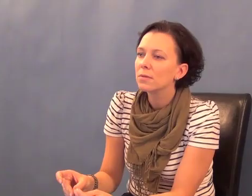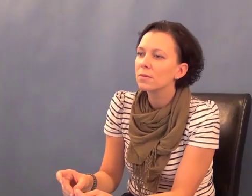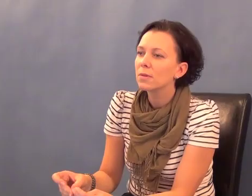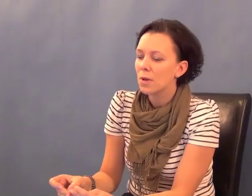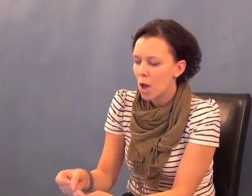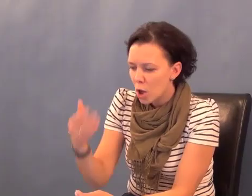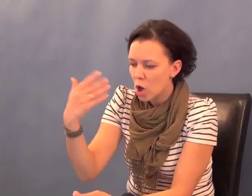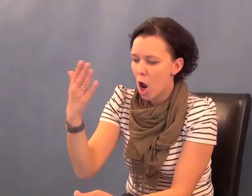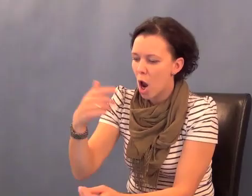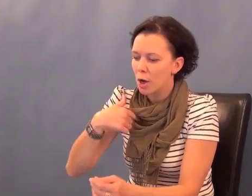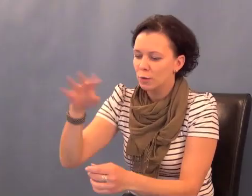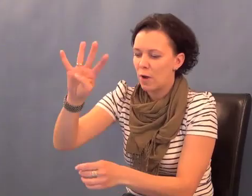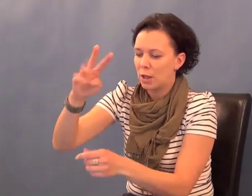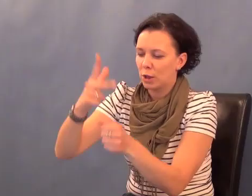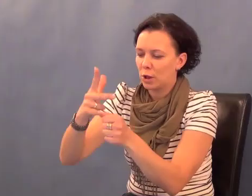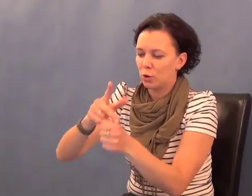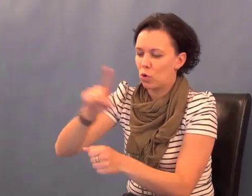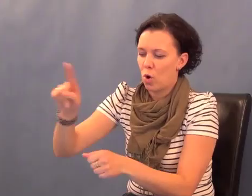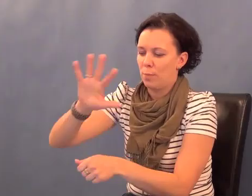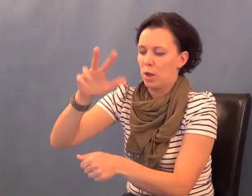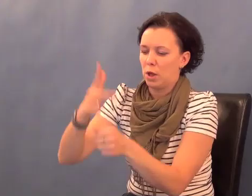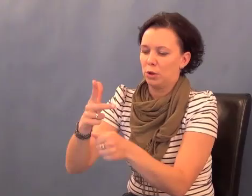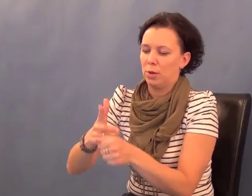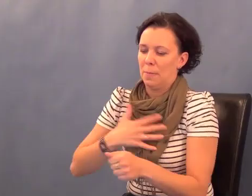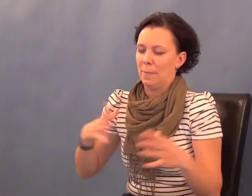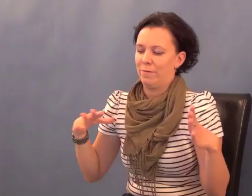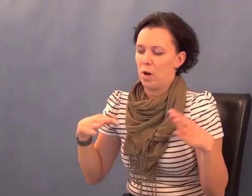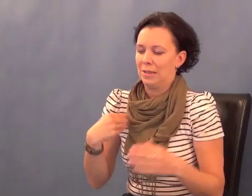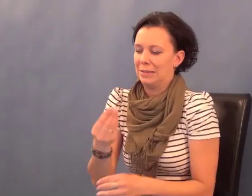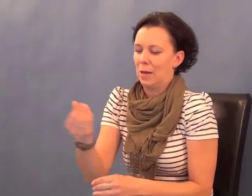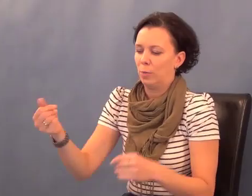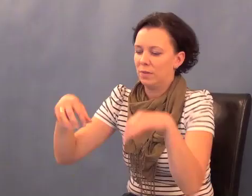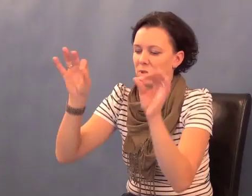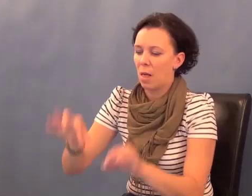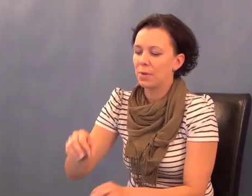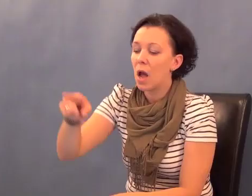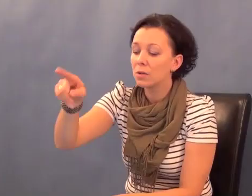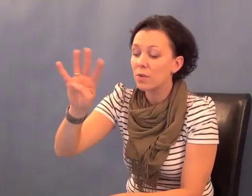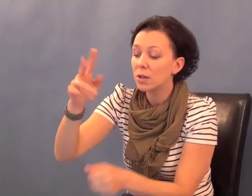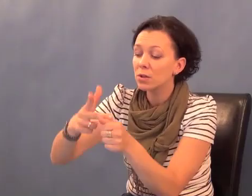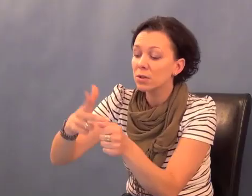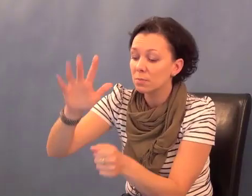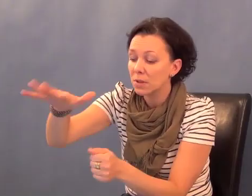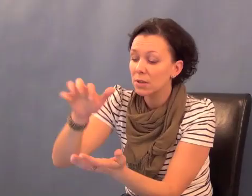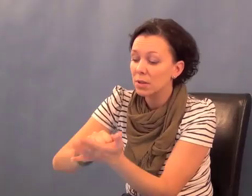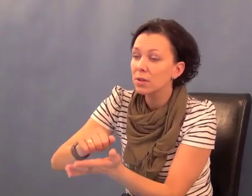No, ja od czwartej trzydzieści do piątej trzydzieści mam wolne, na zakupy w sklepie, a ty o czwartej trzydzieści masz zajęte?